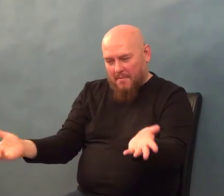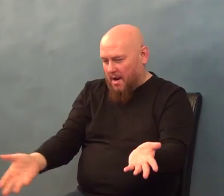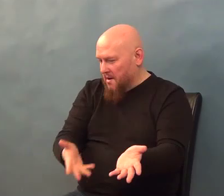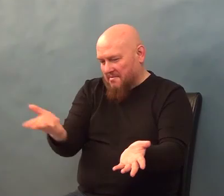O szóstej.